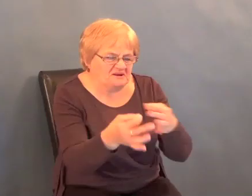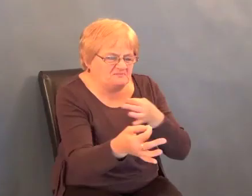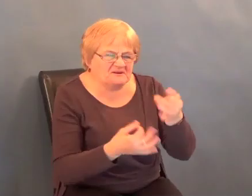Jest inaczej.